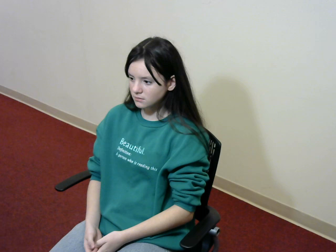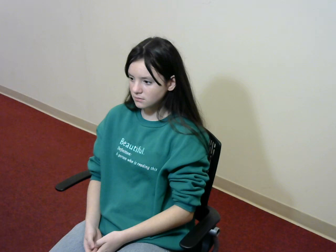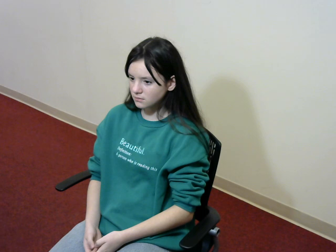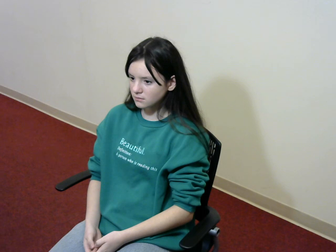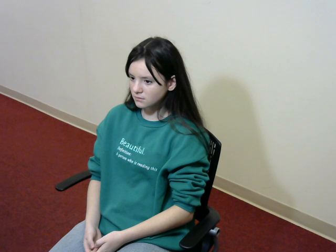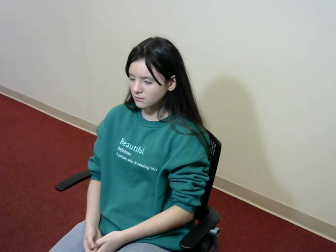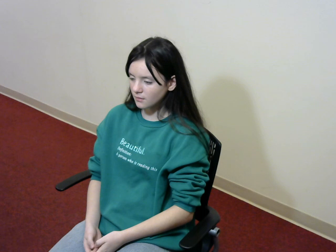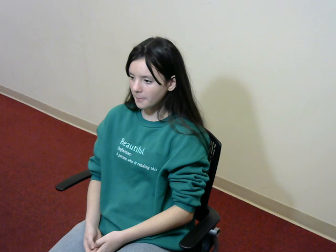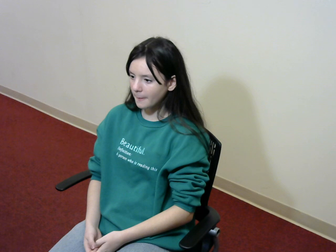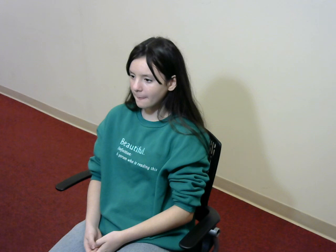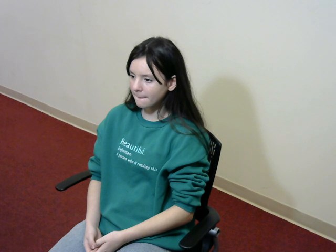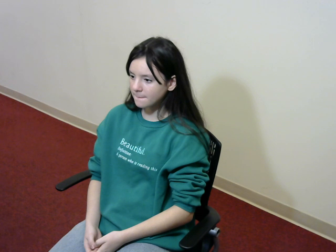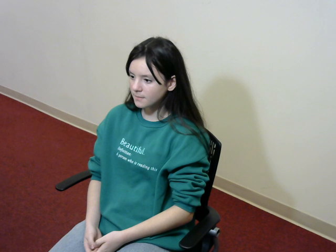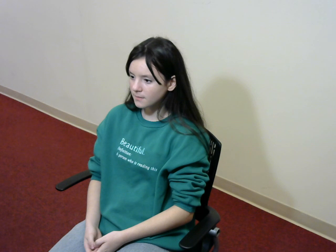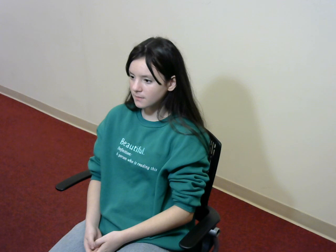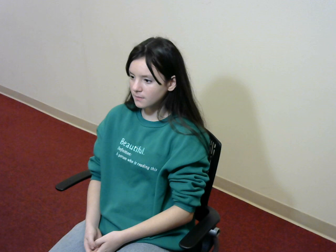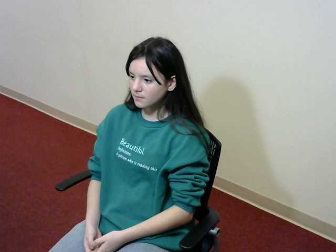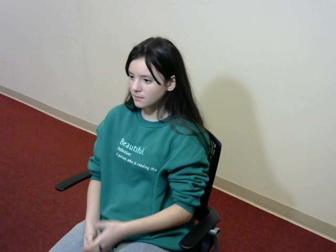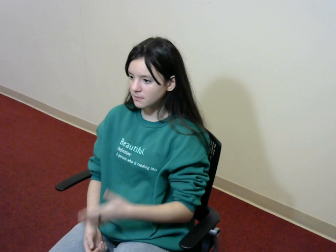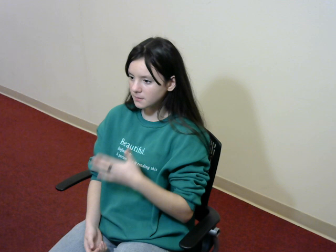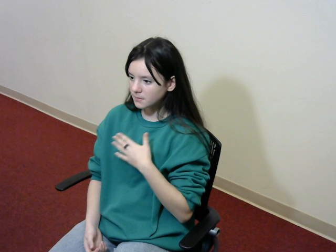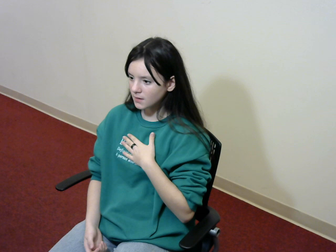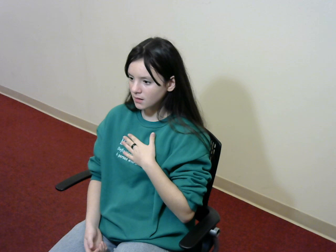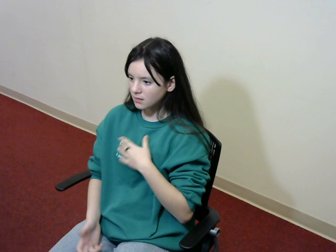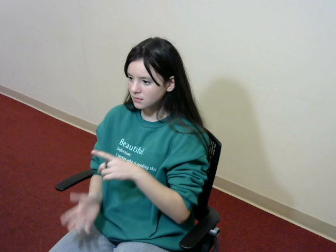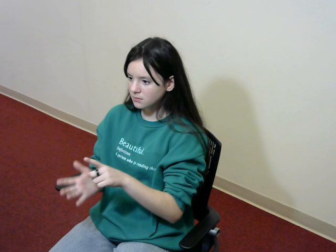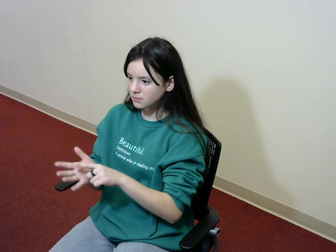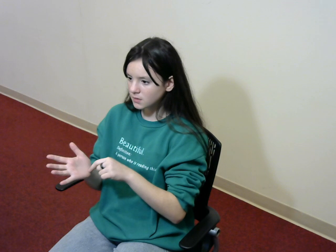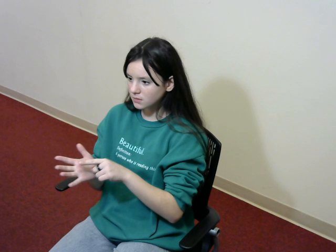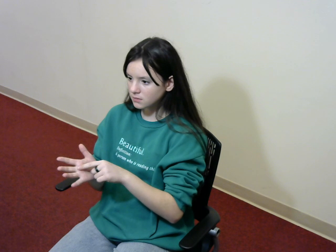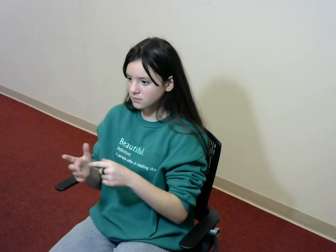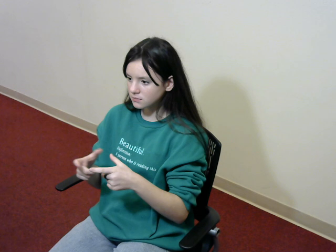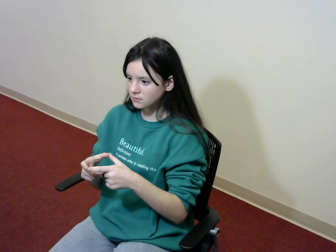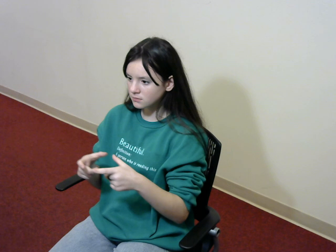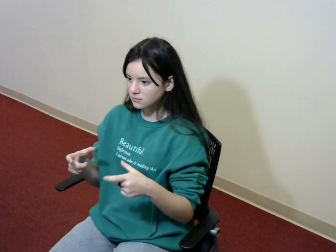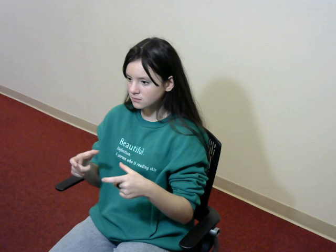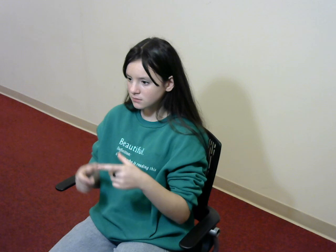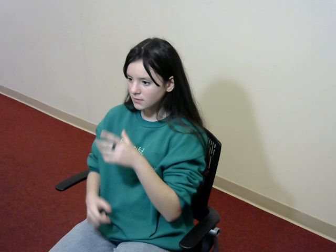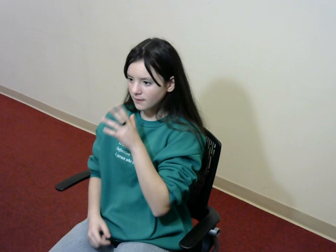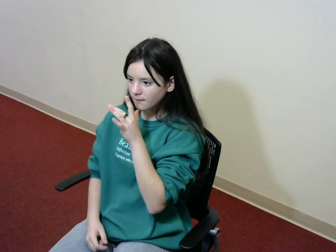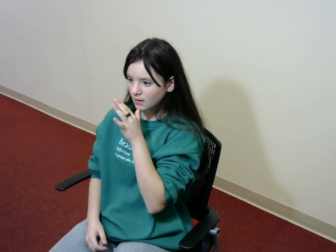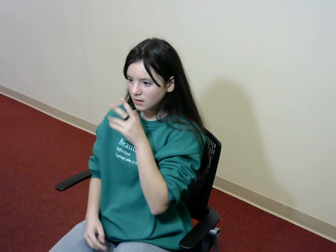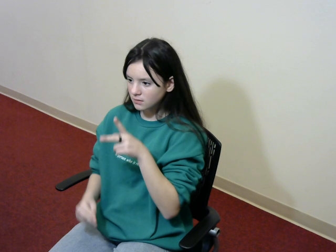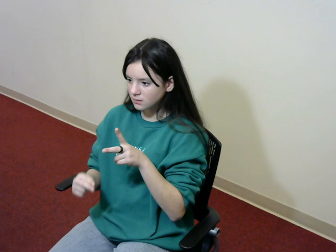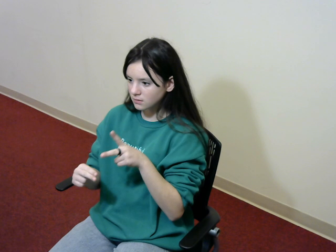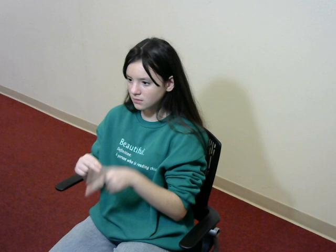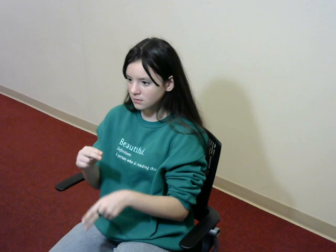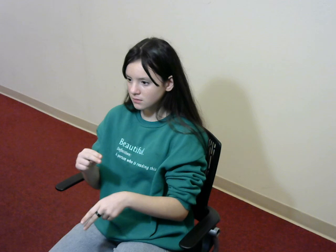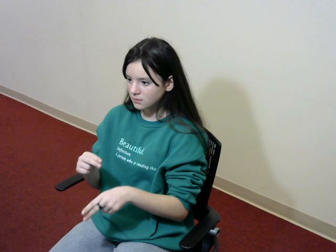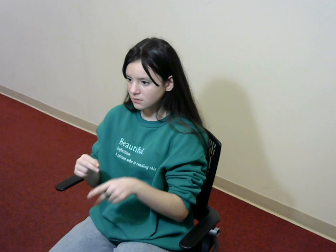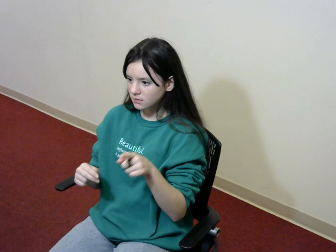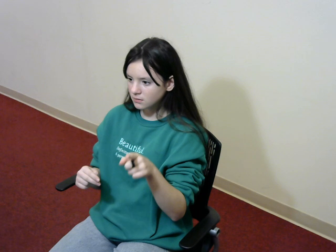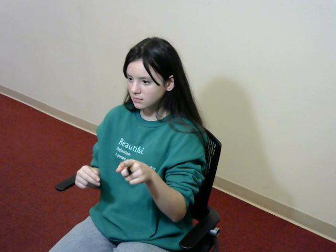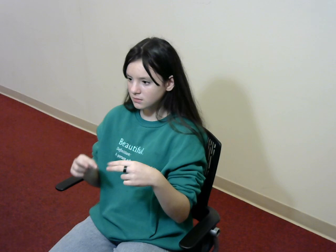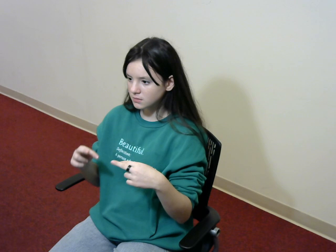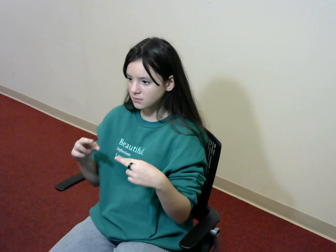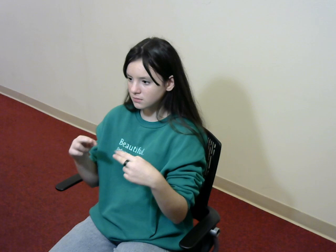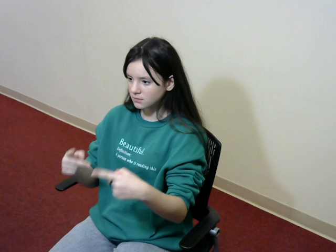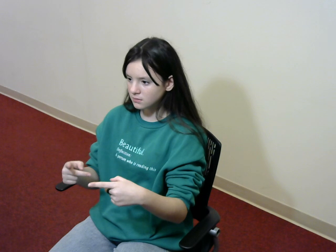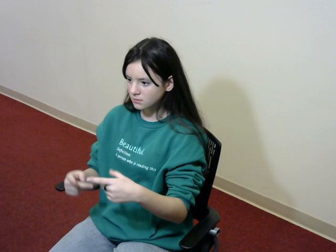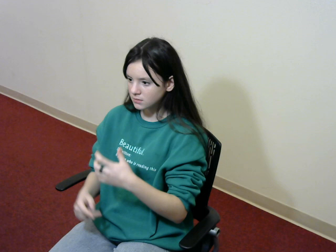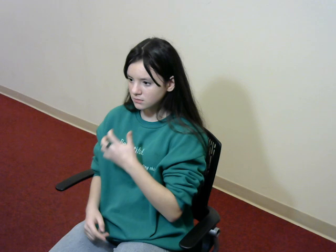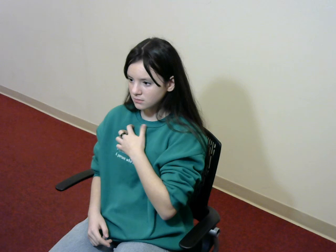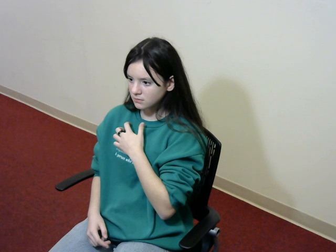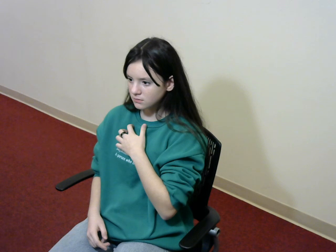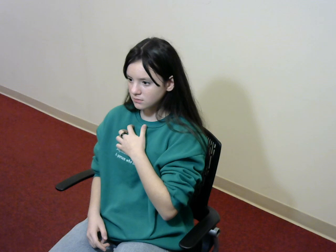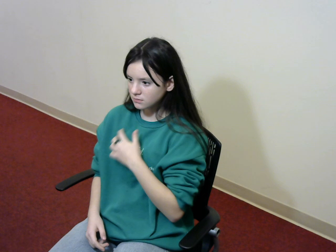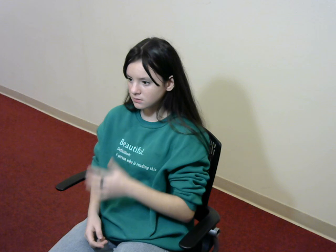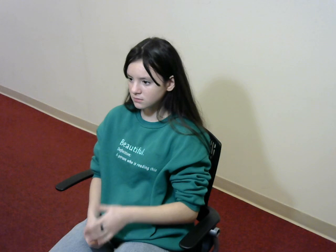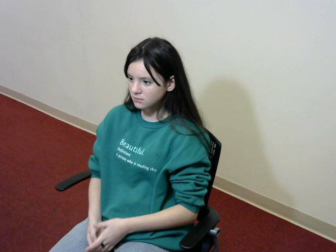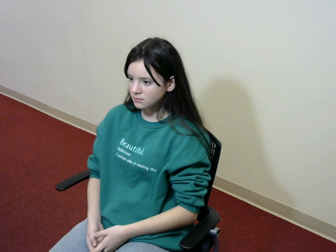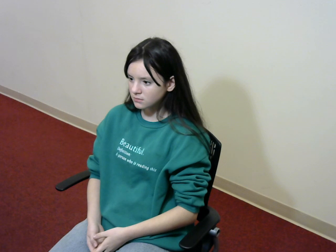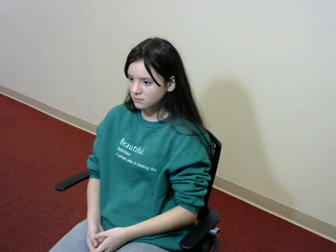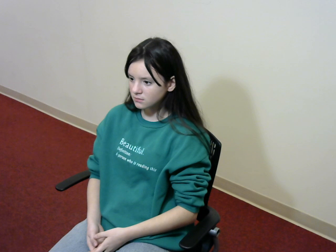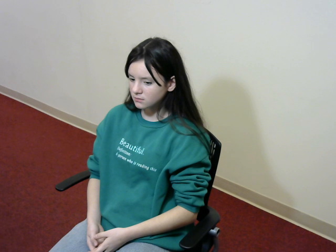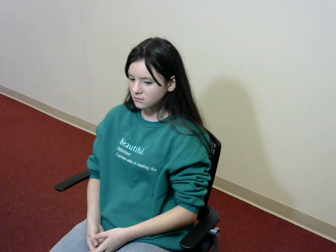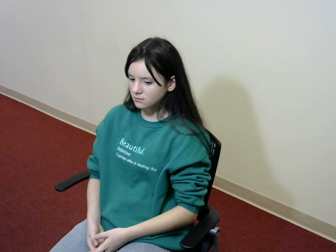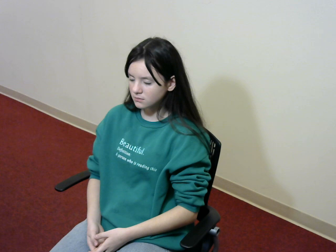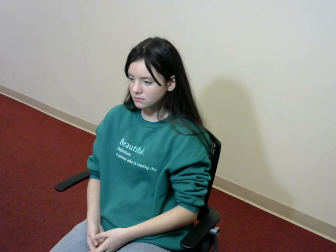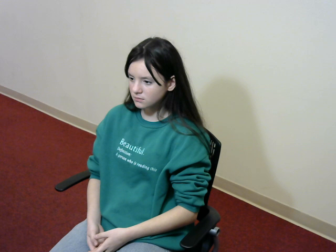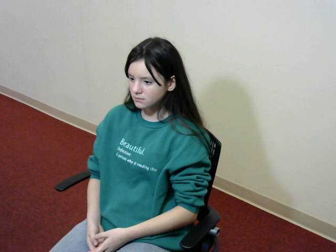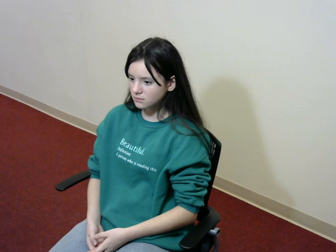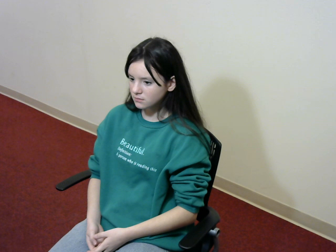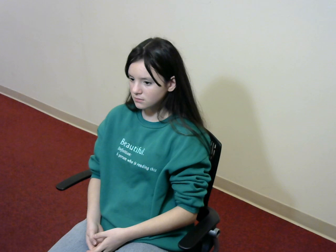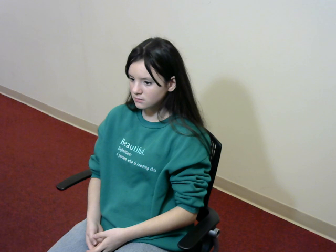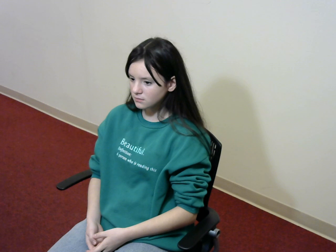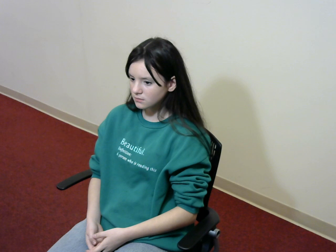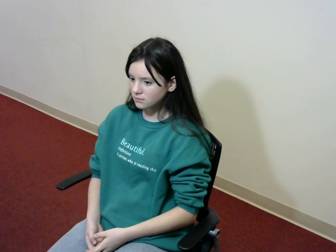Mənim pensiya kartımın müddəti bitib, onu dəyişmək istəyirəm